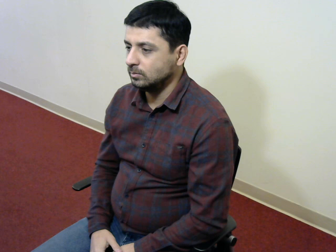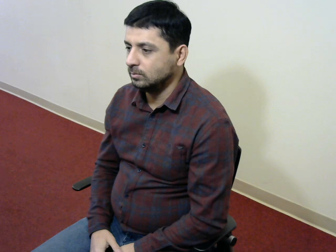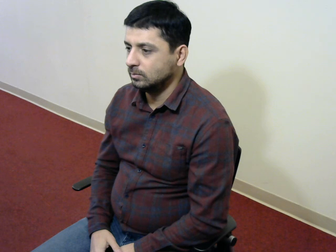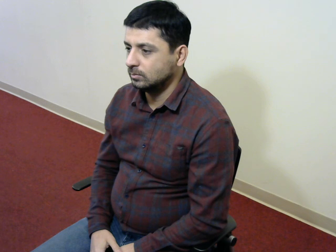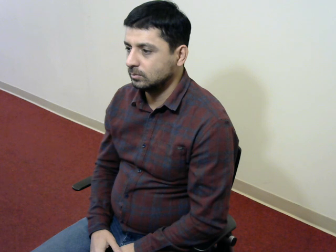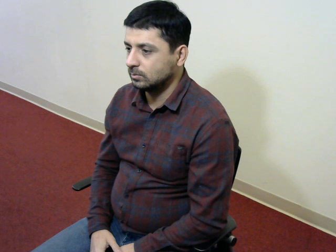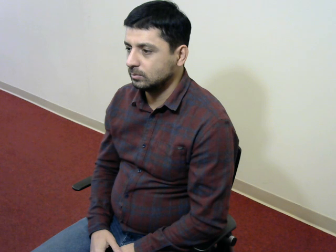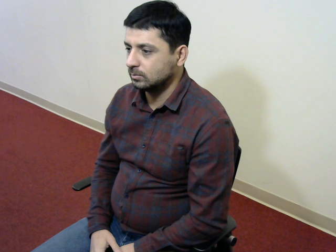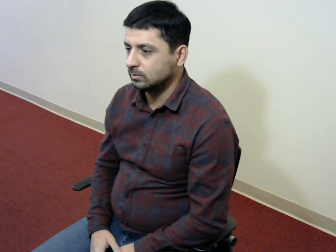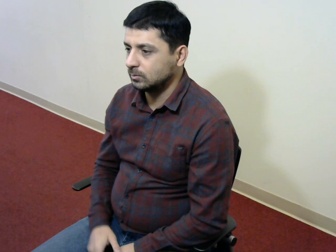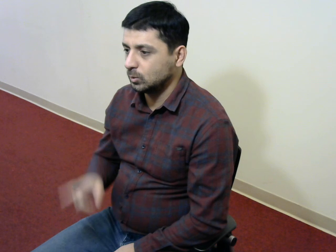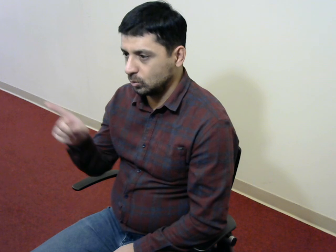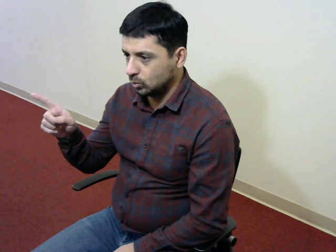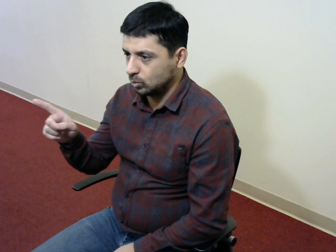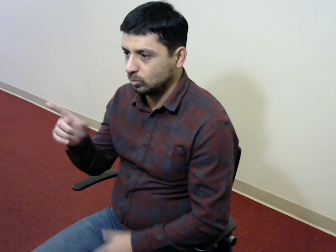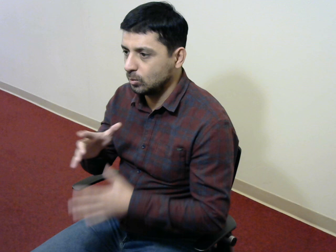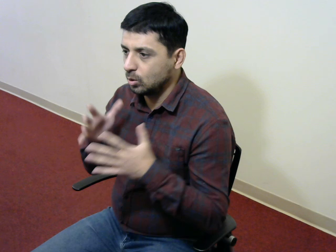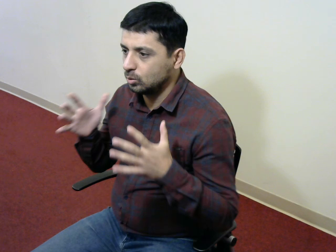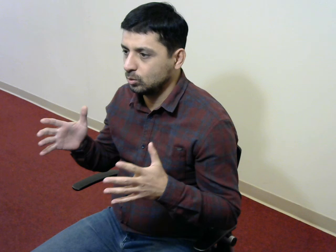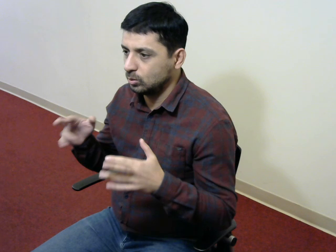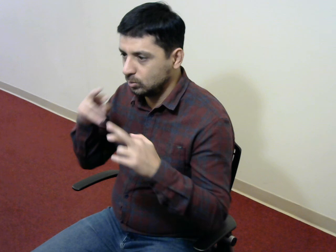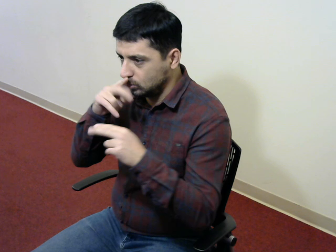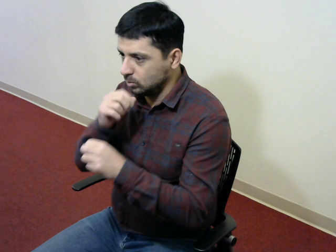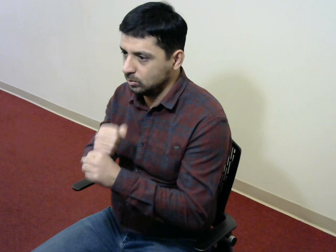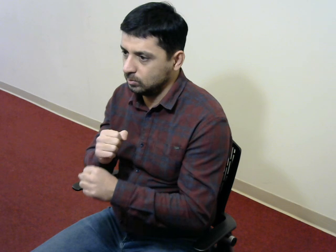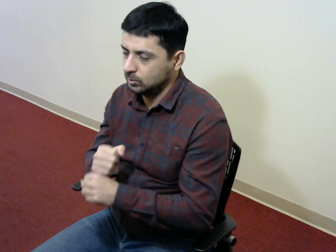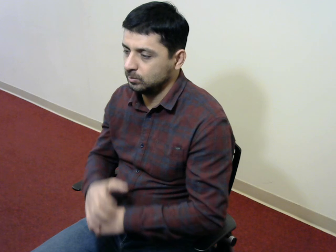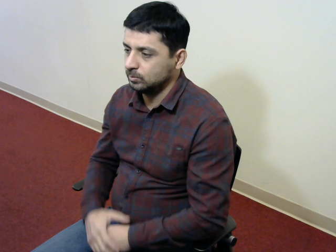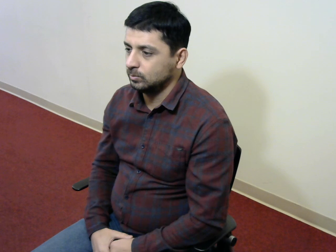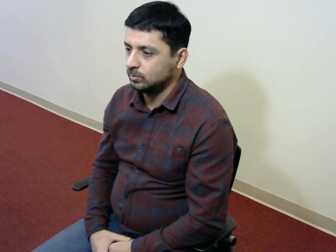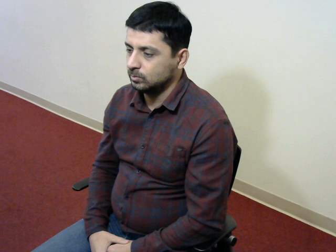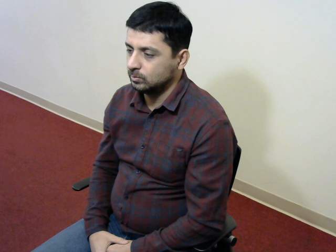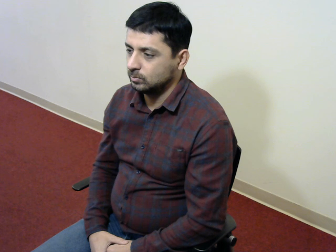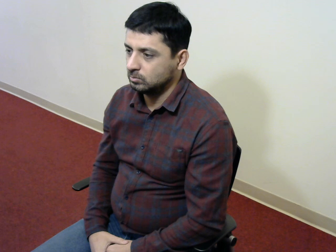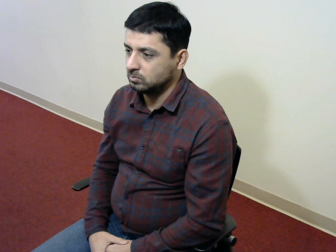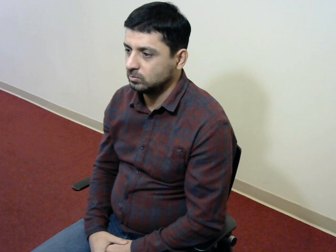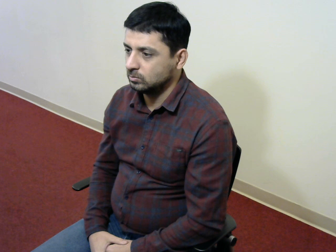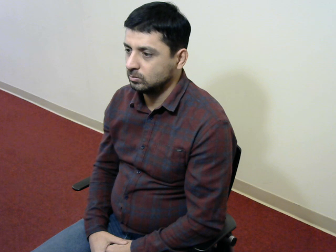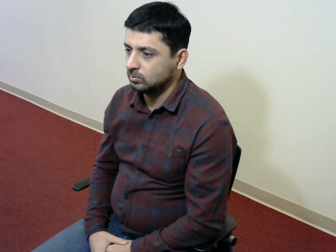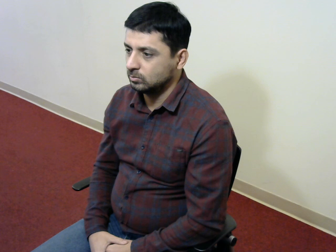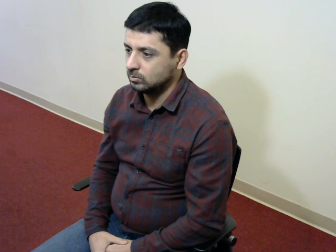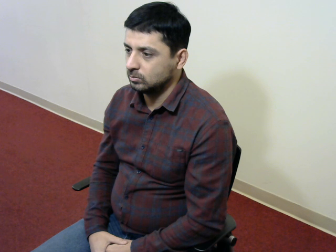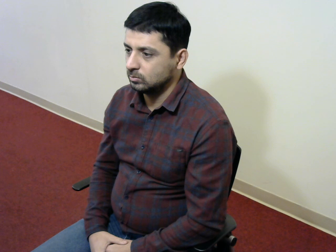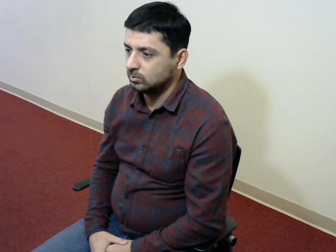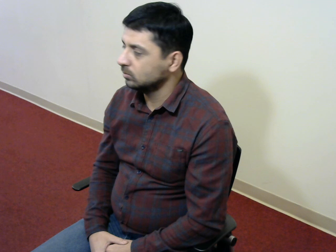O böyük səhv edib